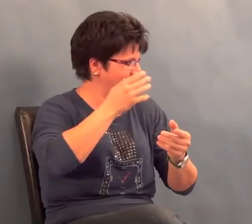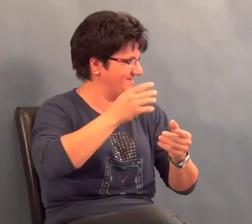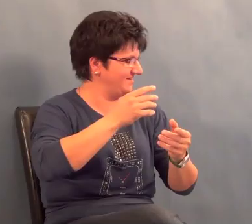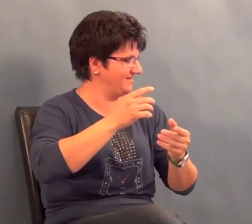Włochy?